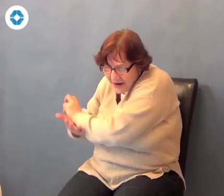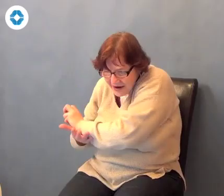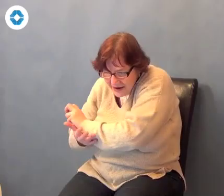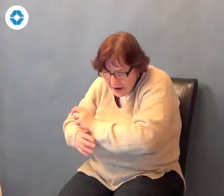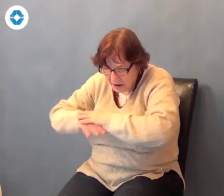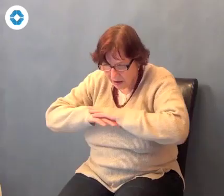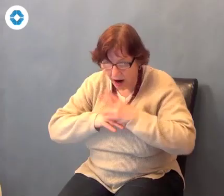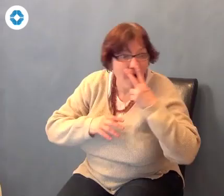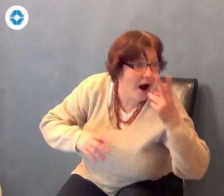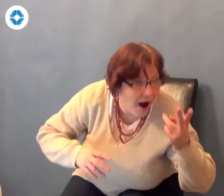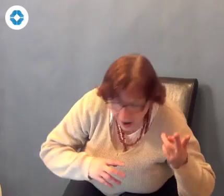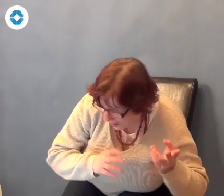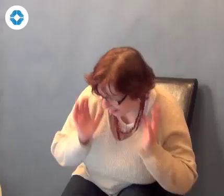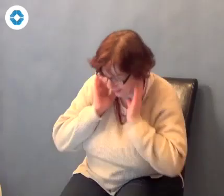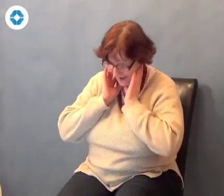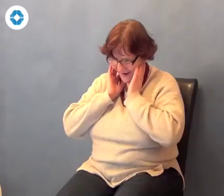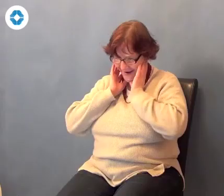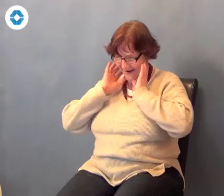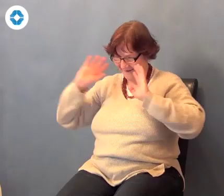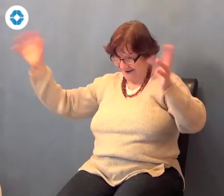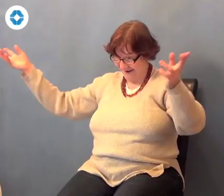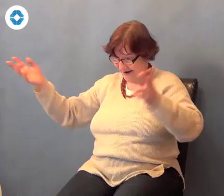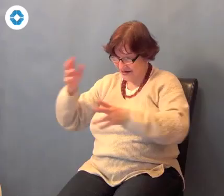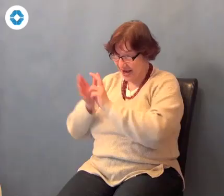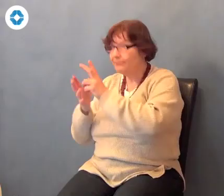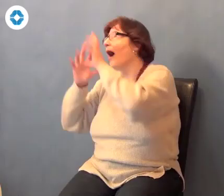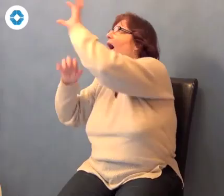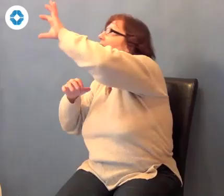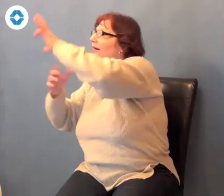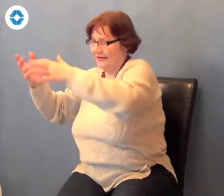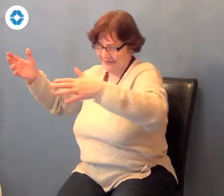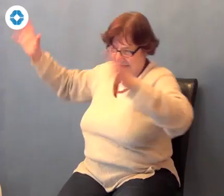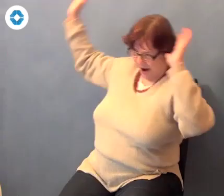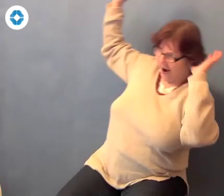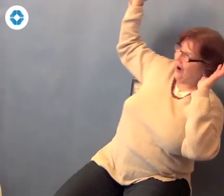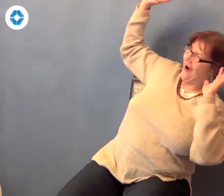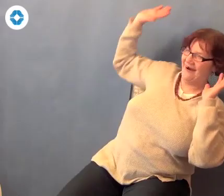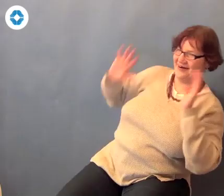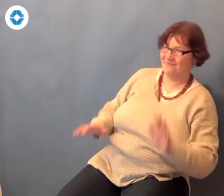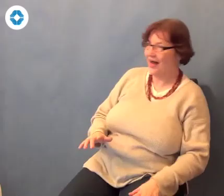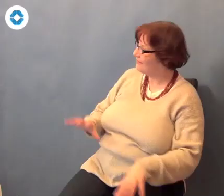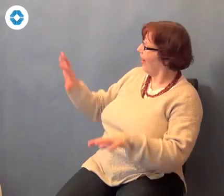Widzą i są w szoku, żaba się rozgląda, a pies się przestraszył.